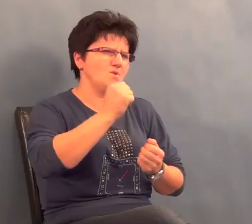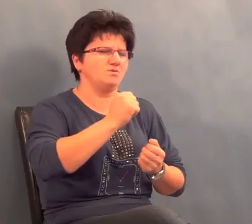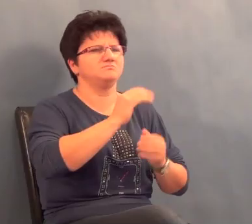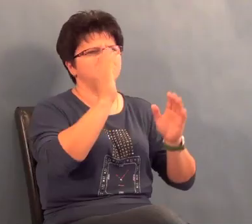Nie przeszkadzać mu.